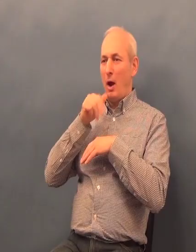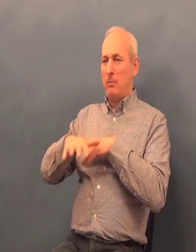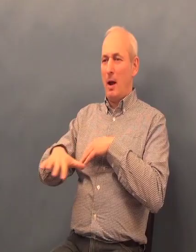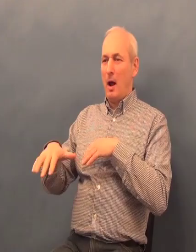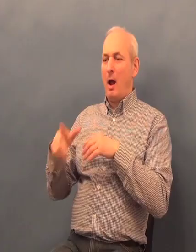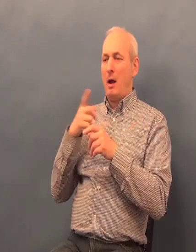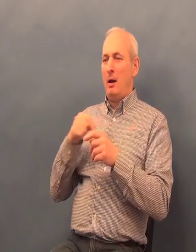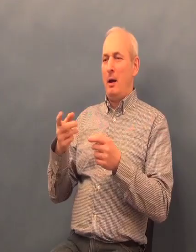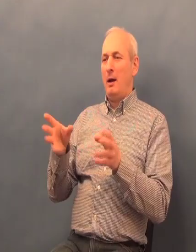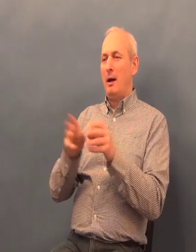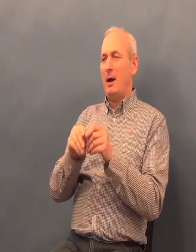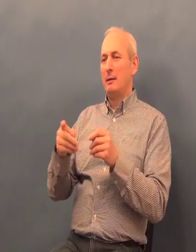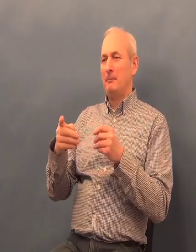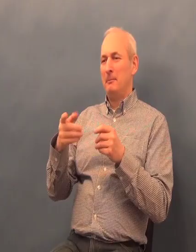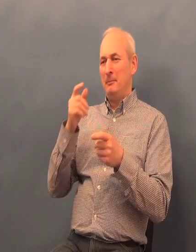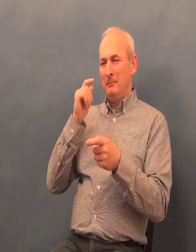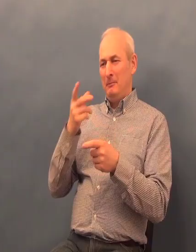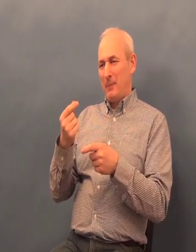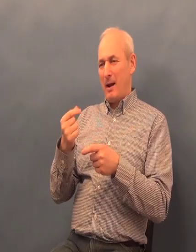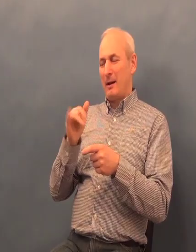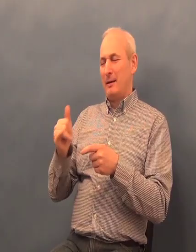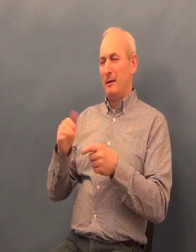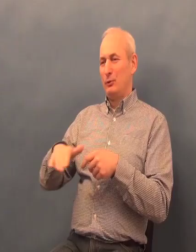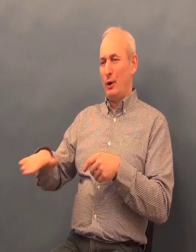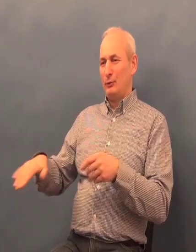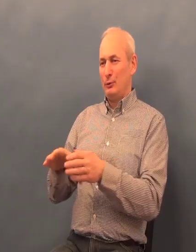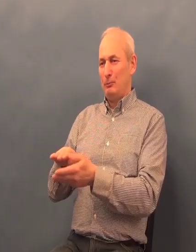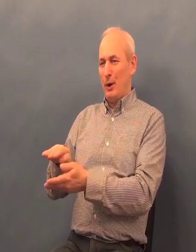Okazuje się, że tam są dwie żaby, para i dzieci są, małe żabki w rzędzie siedzą.